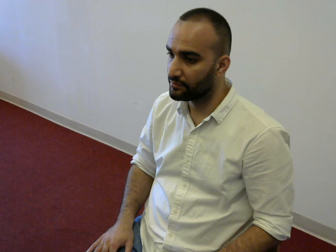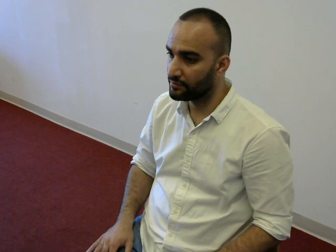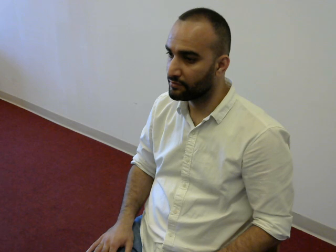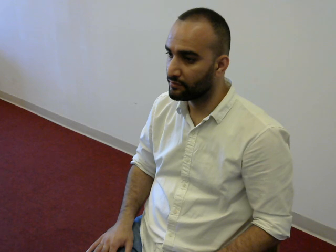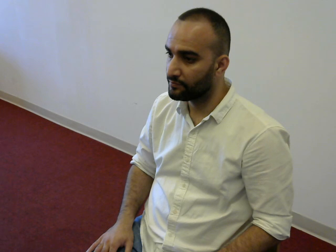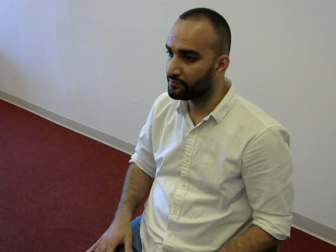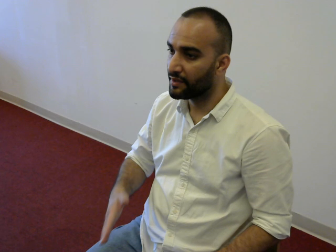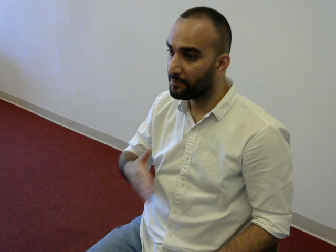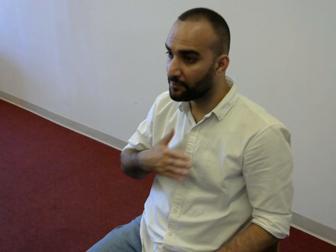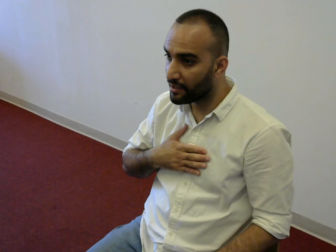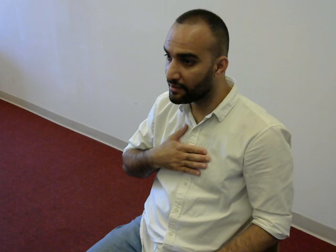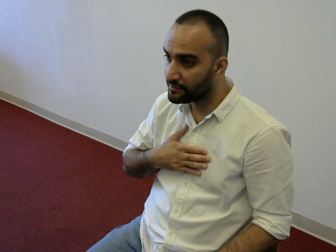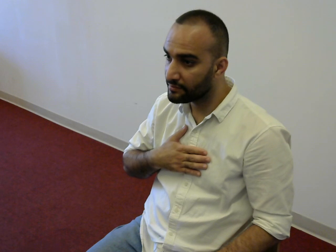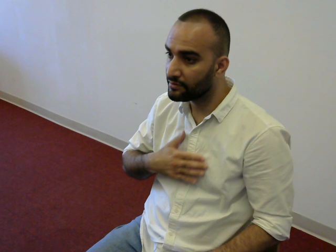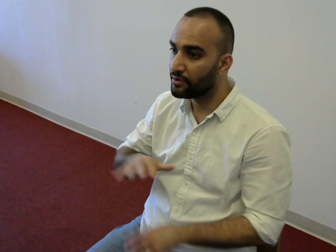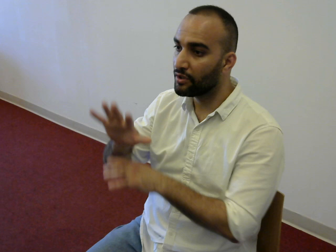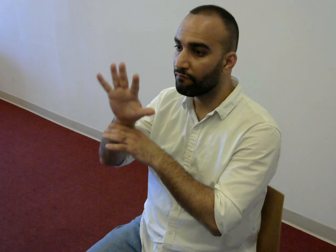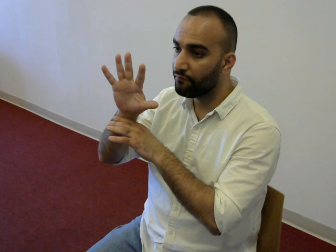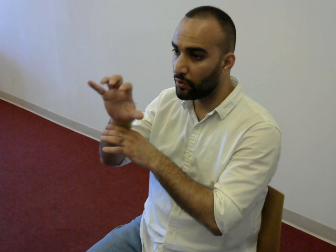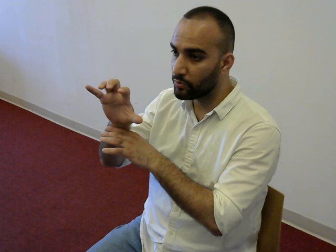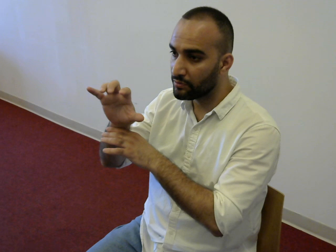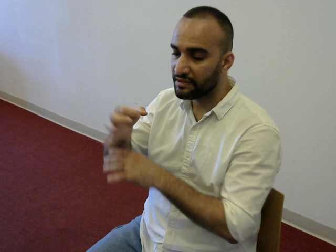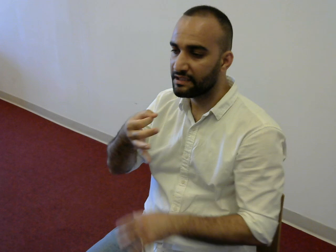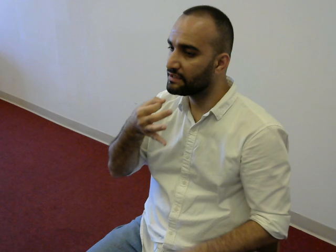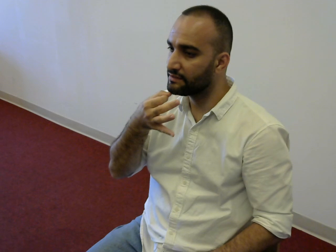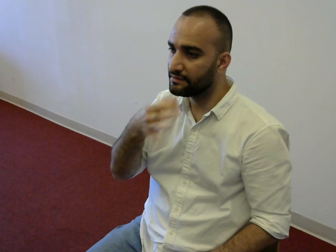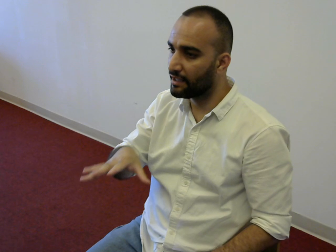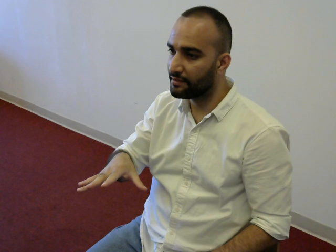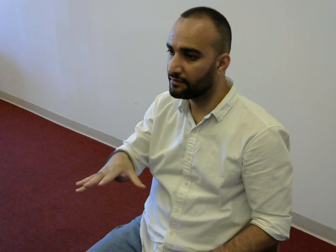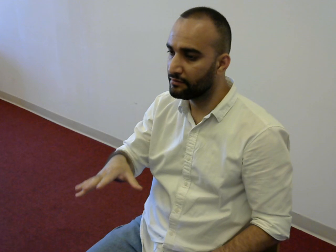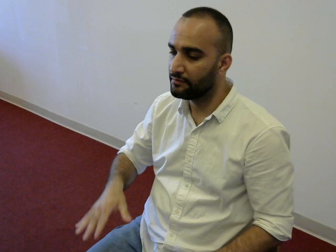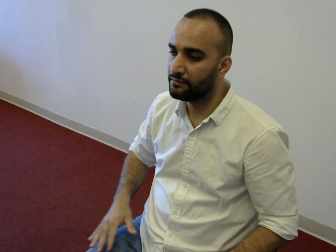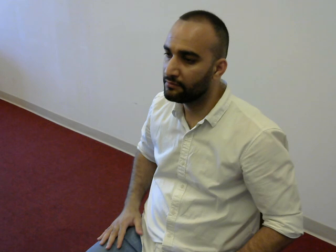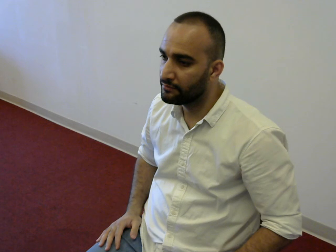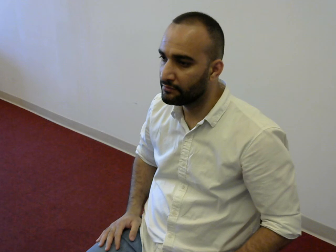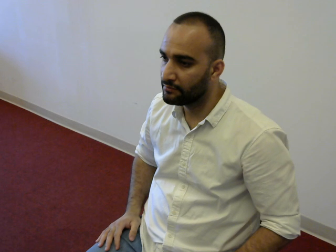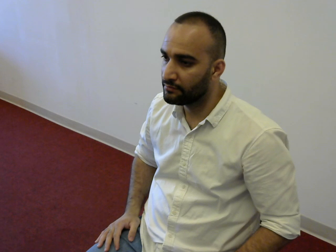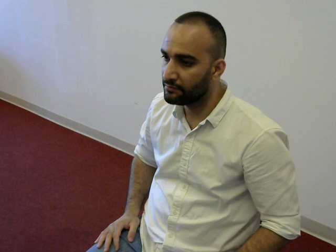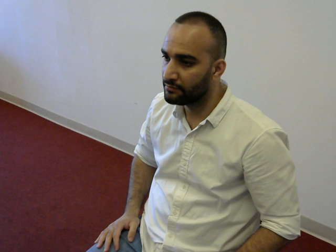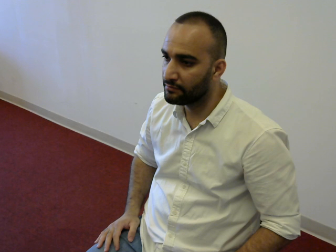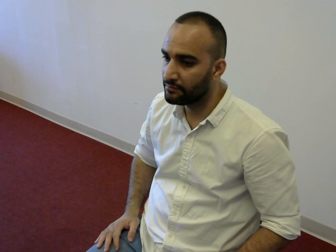Mənim şəkil çəkdirməkdən xoşum gəlir